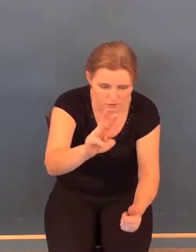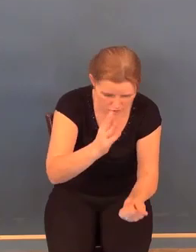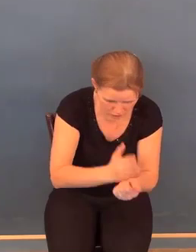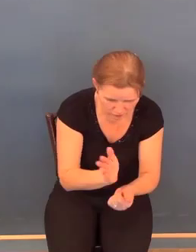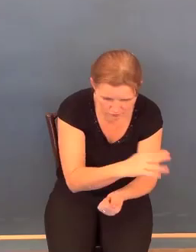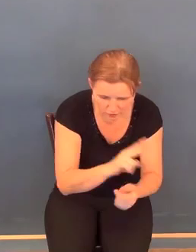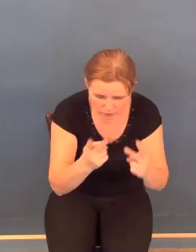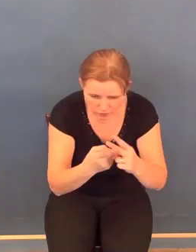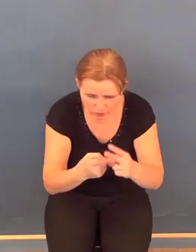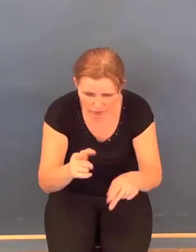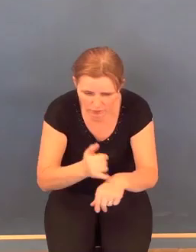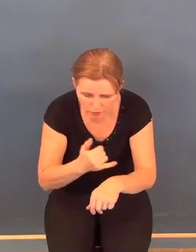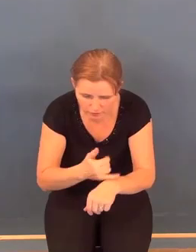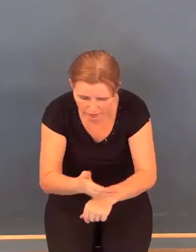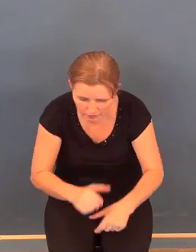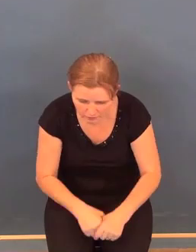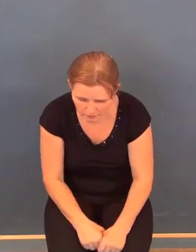Pierwszy wtorek już był, teraz drugi - piątek.